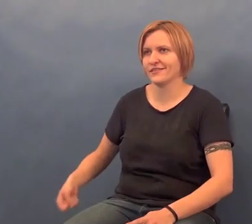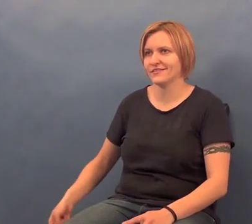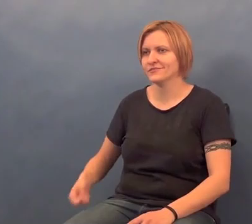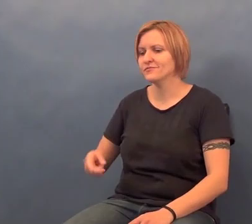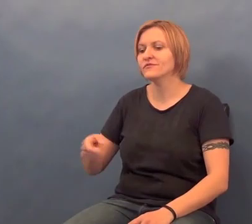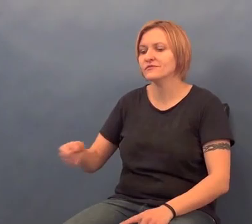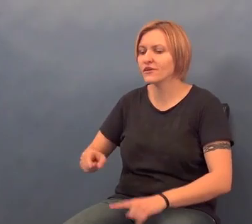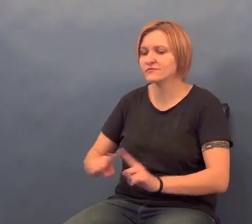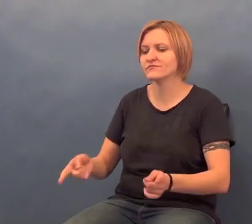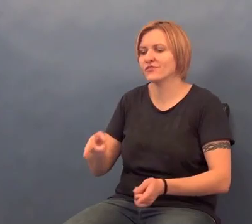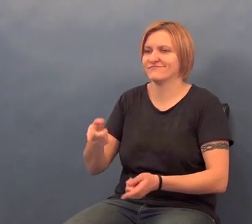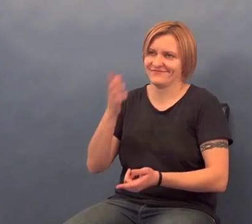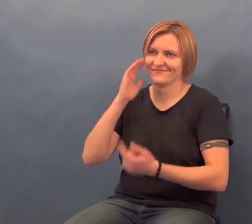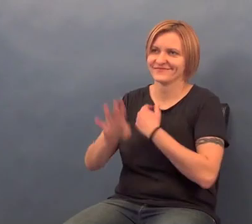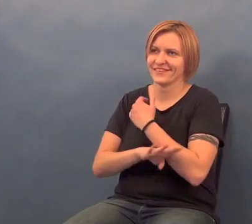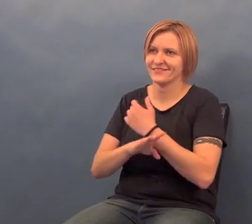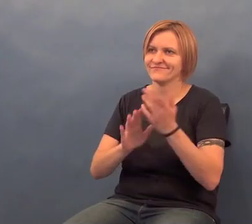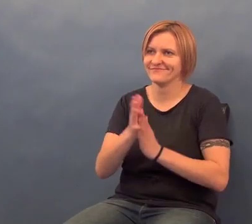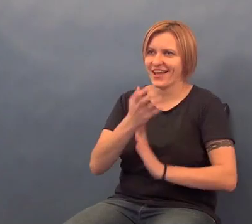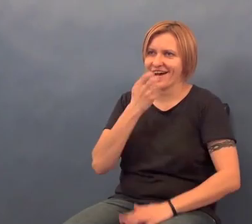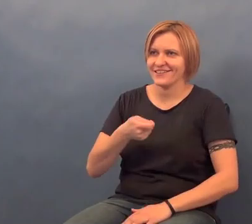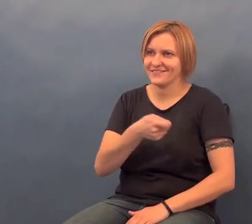Tam widać, nie wolno piłować, wiesz, tak jak drewna na opał.